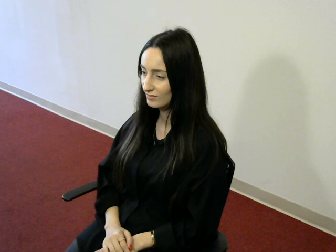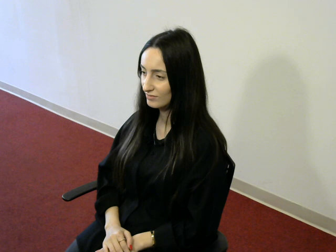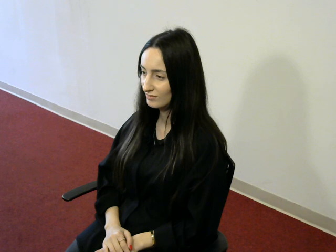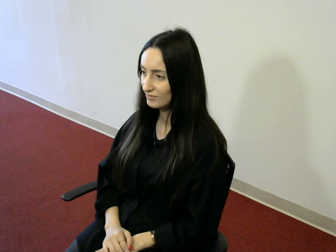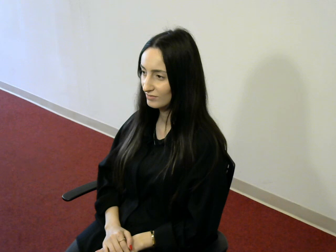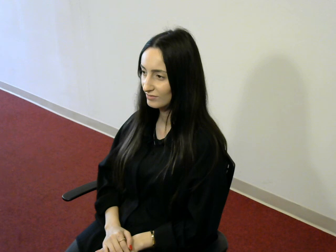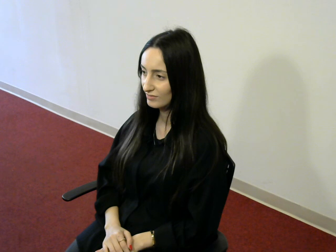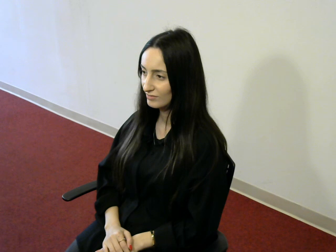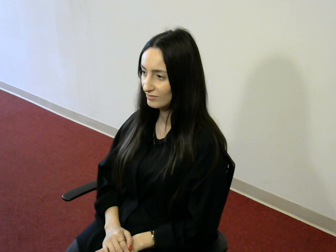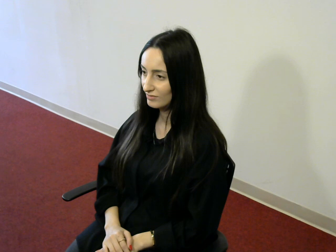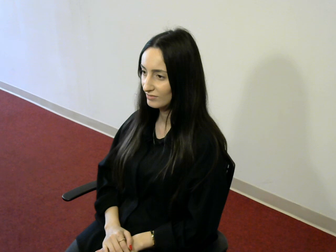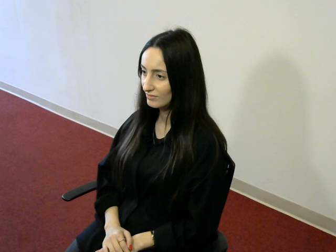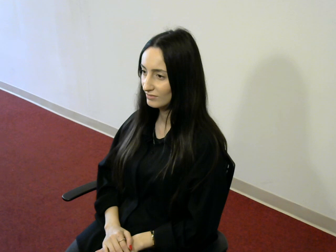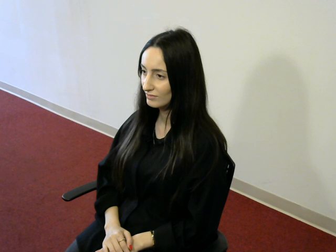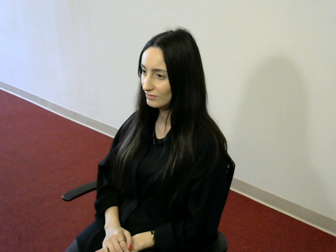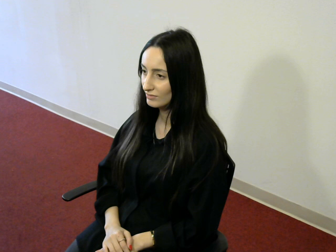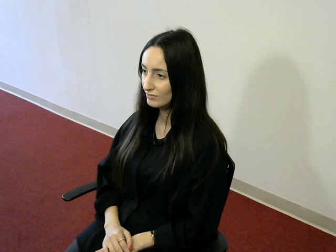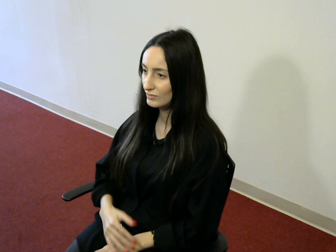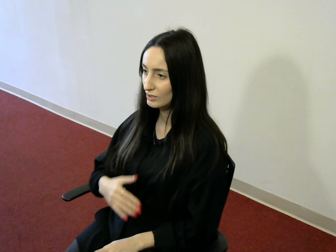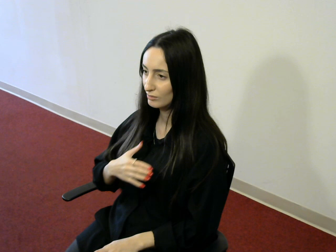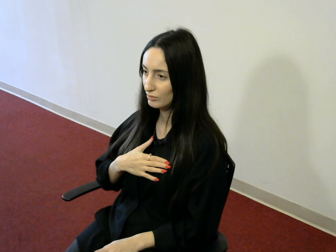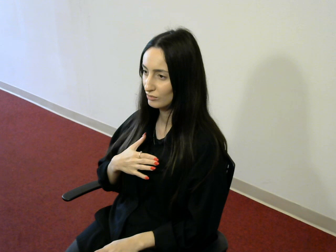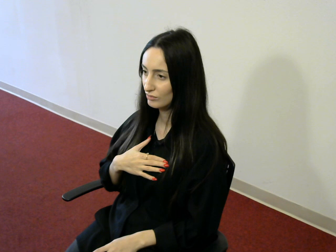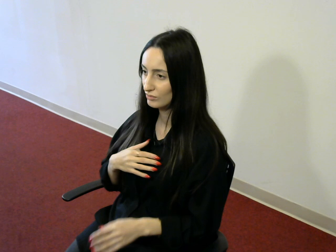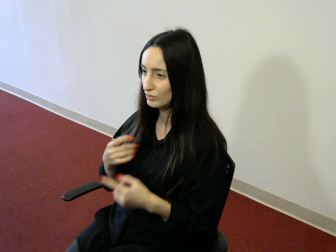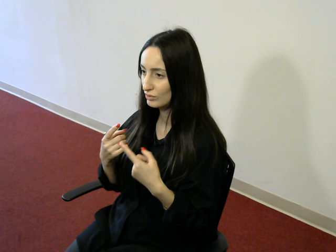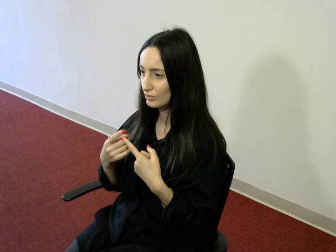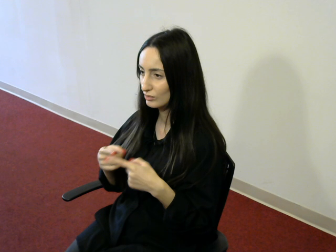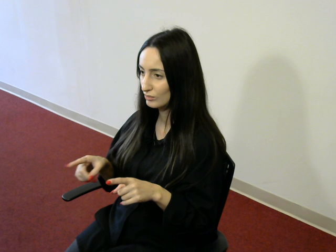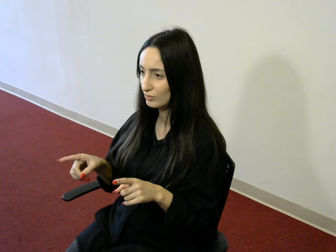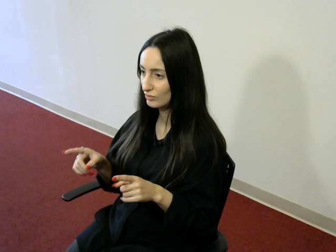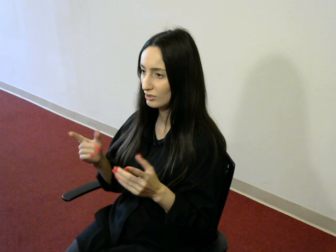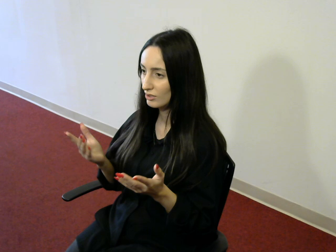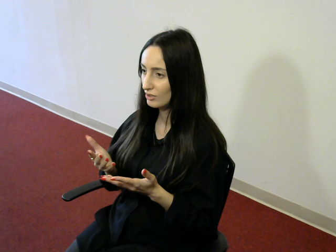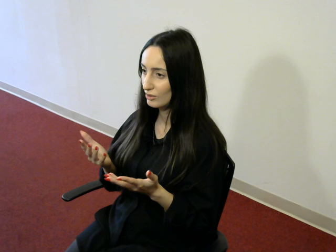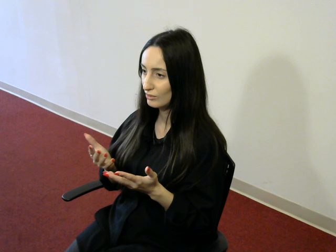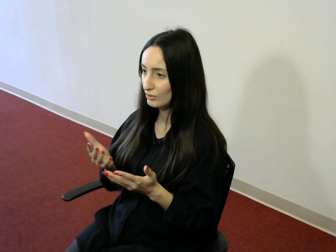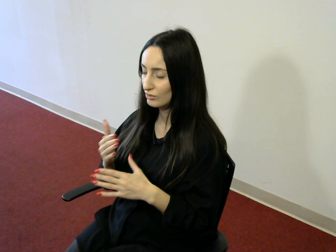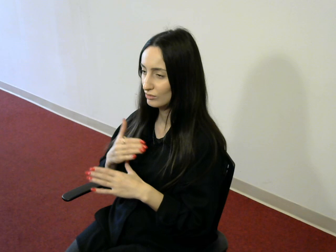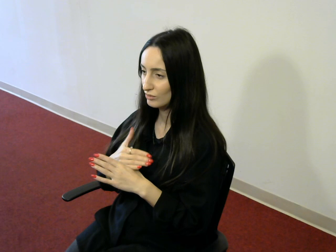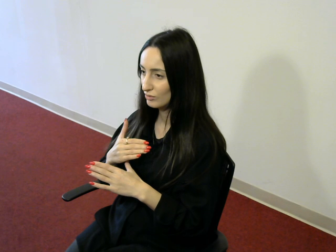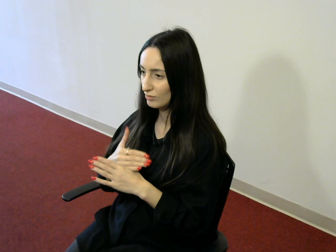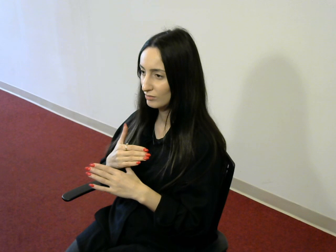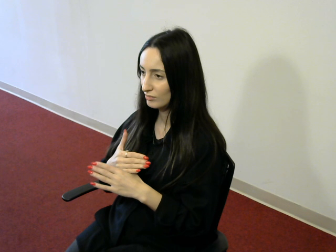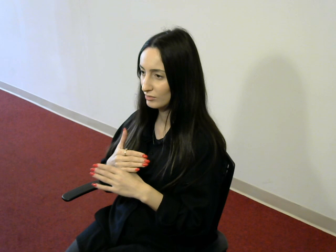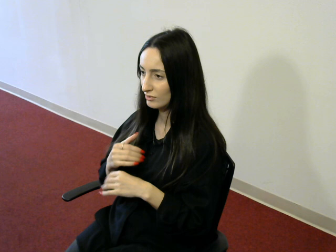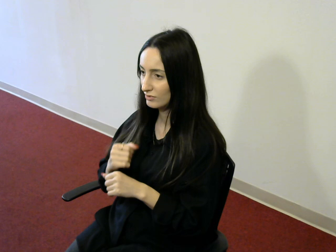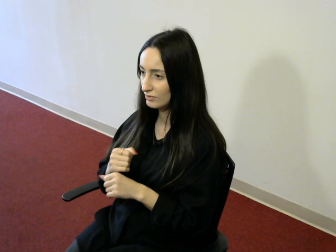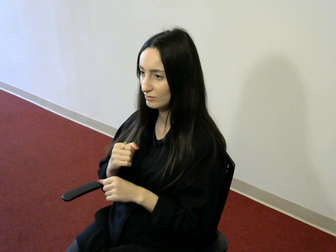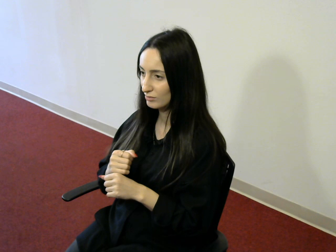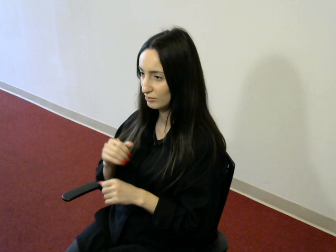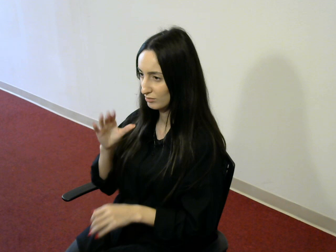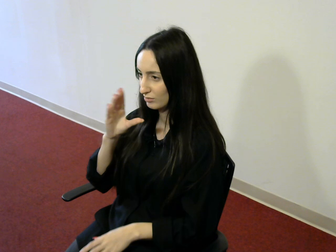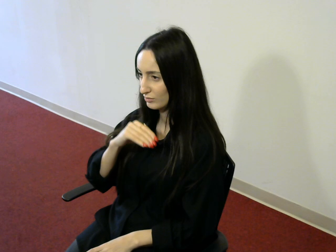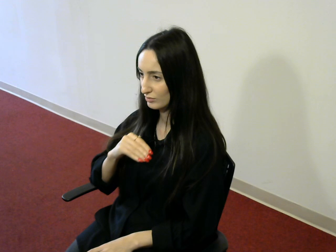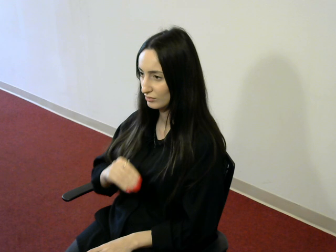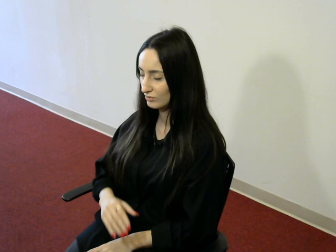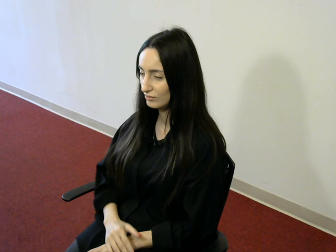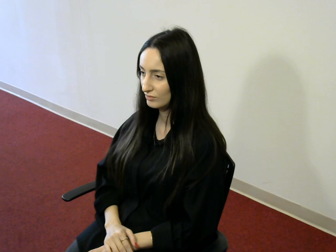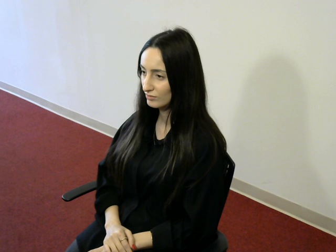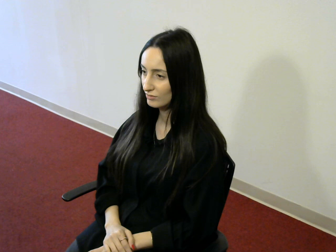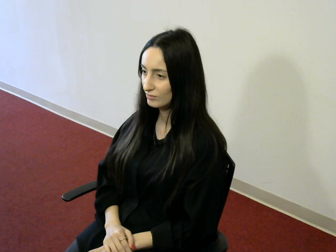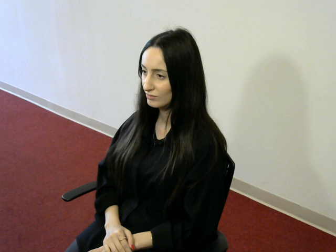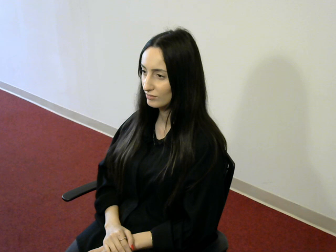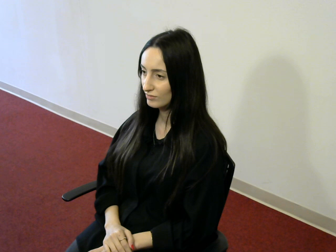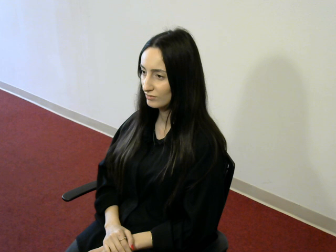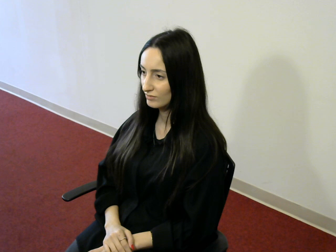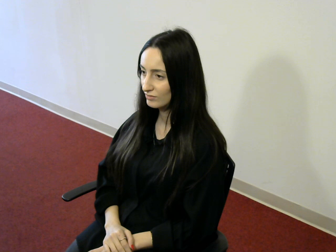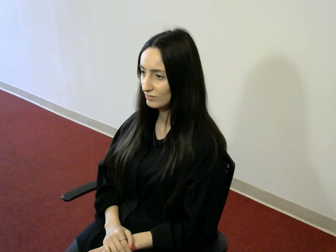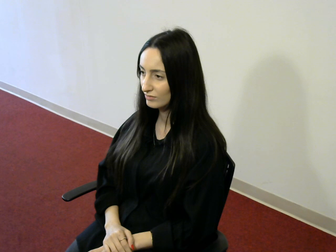Mənə başqa hansı köməkliyi edə bilərsiniz?